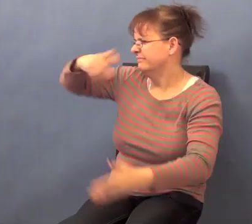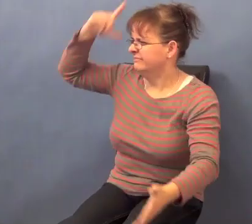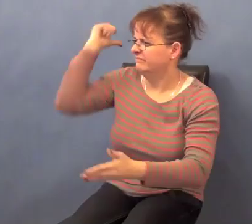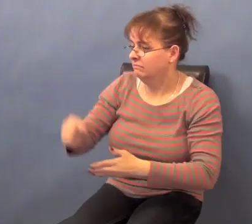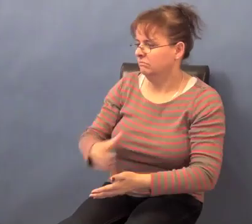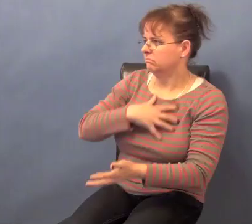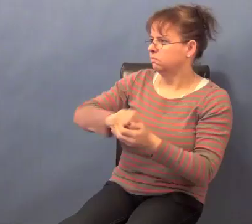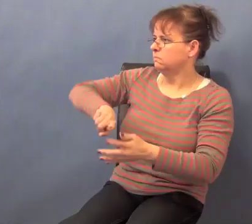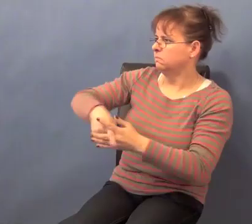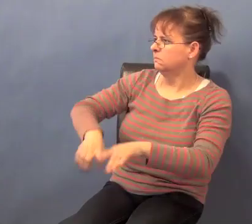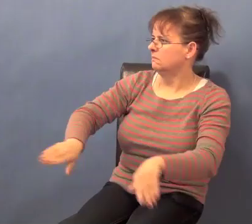W końcu poszłam i przestraszyłam się!